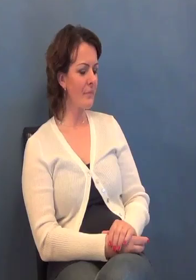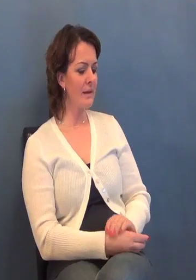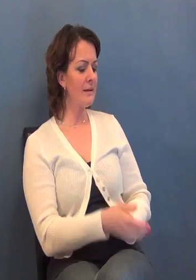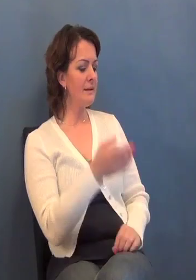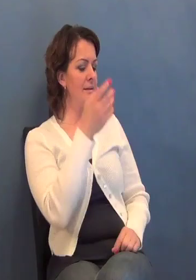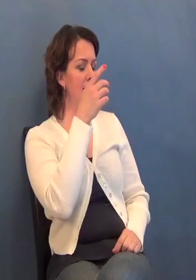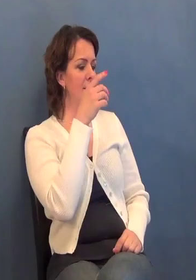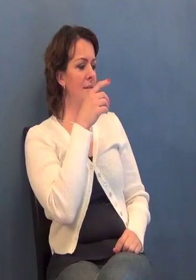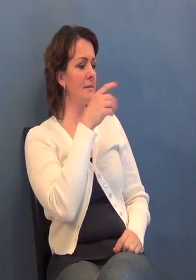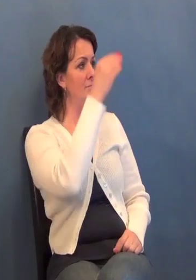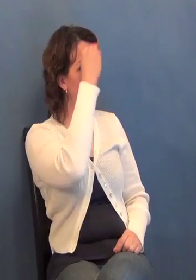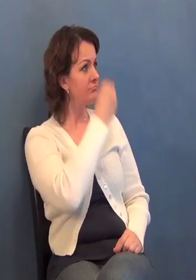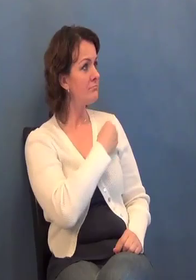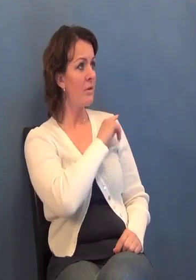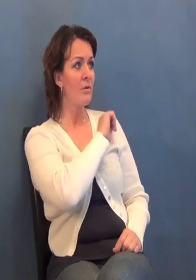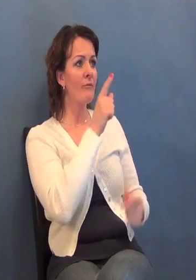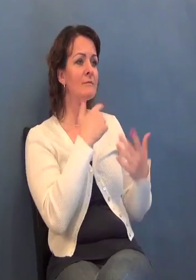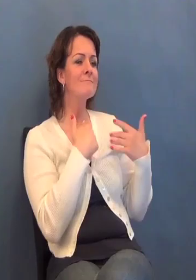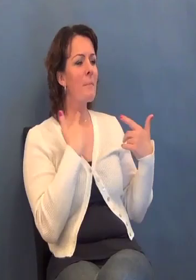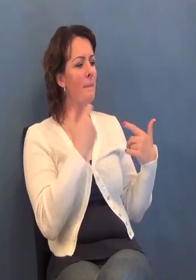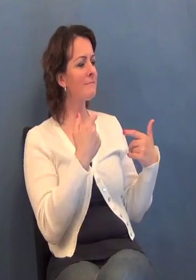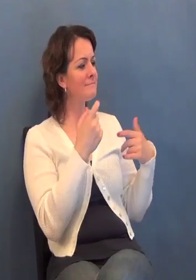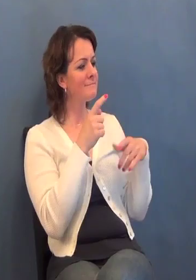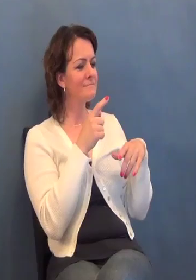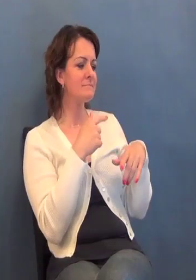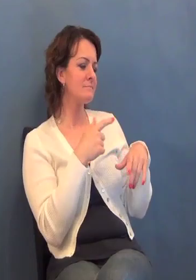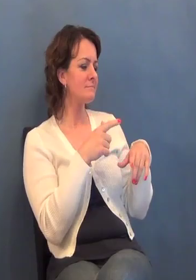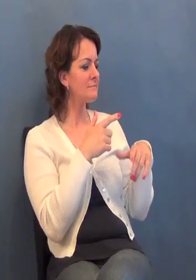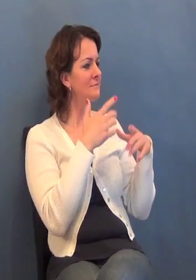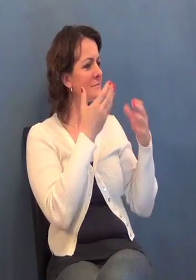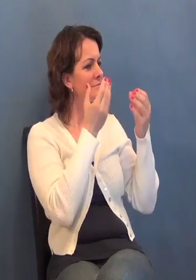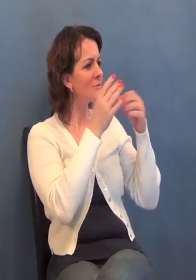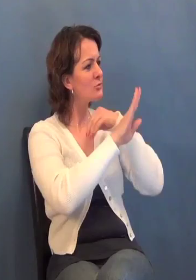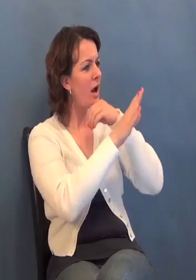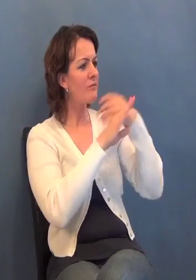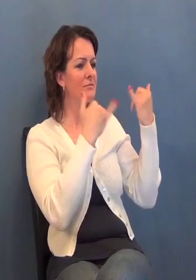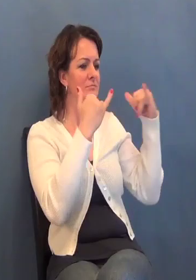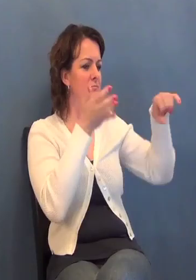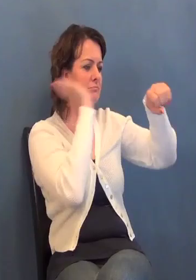Informuje mnie, że nie wolno z nudów... rąbać drewna i tym podobne.